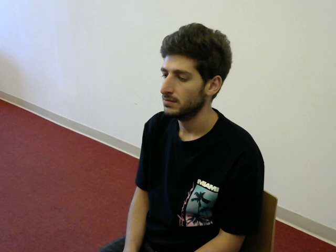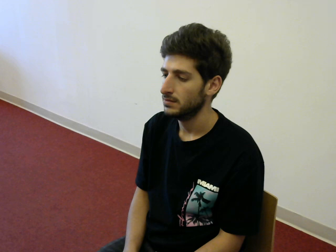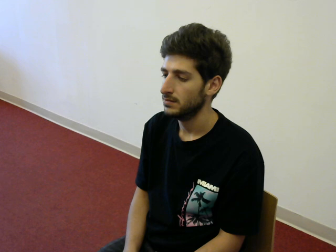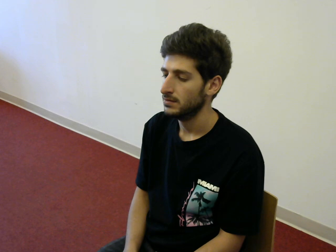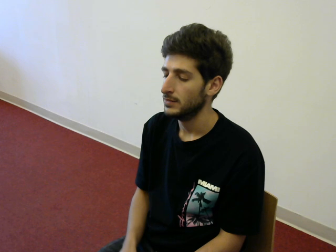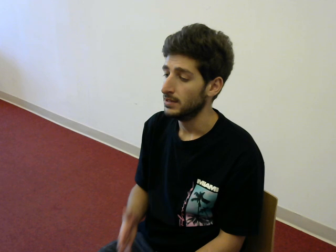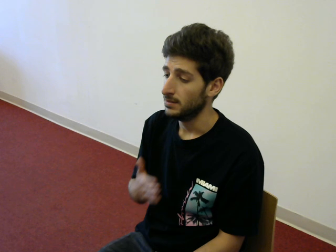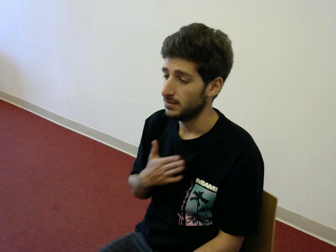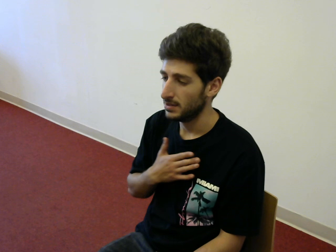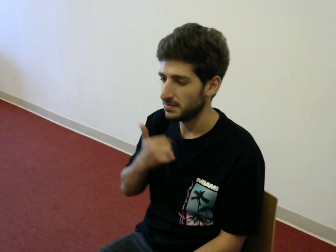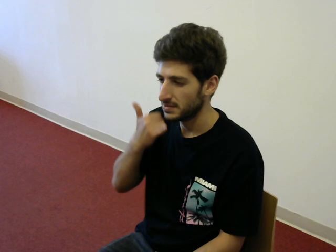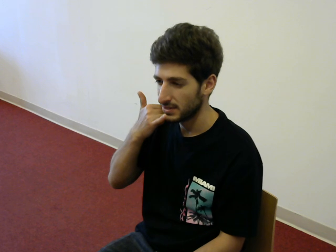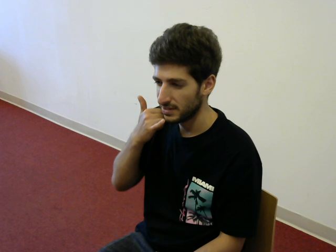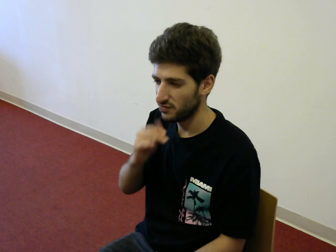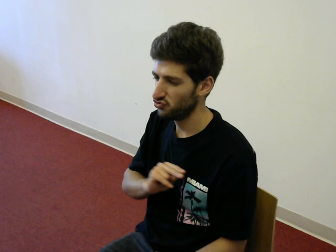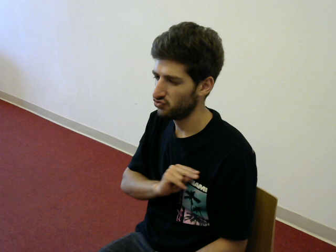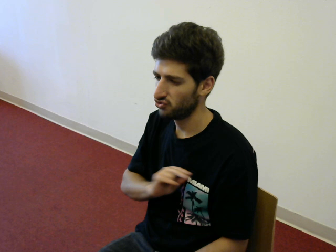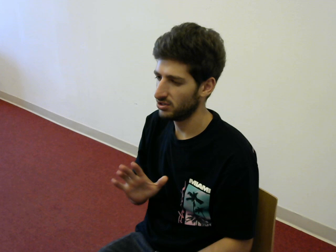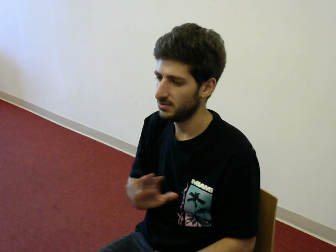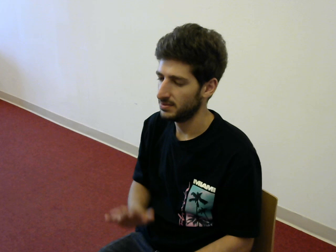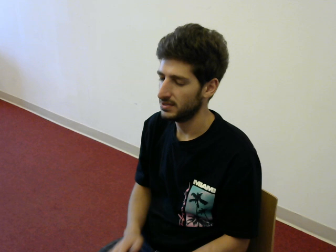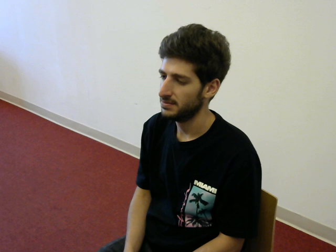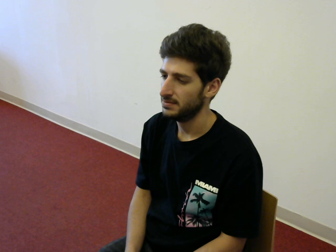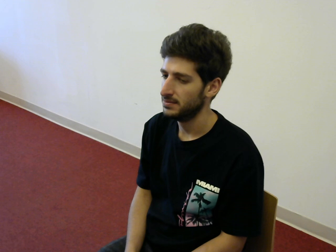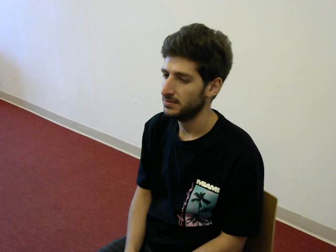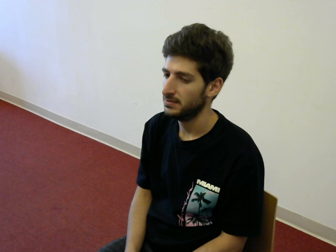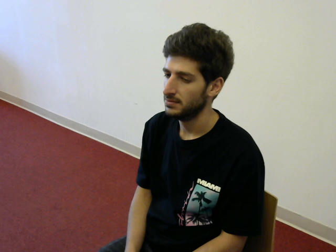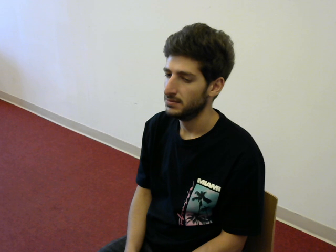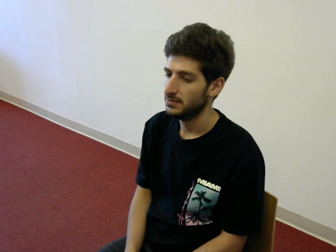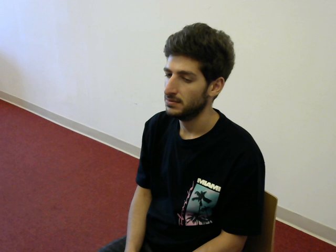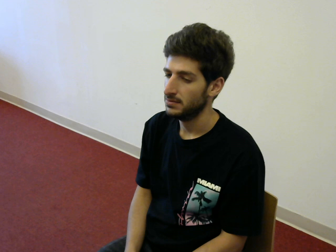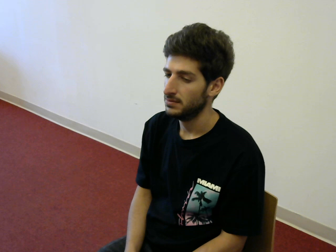Mənim telefonum özümdə deyil